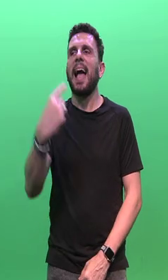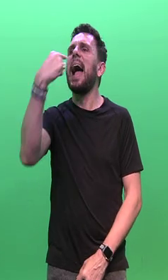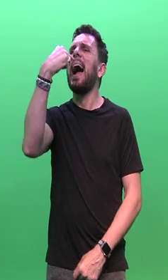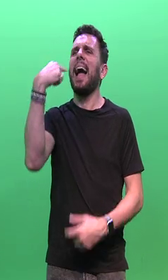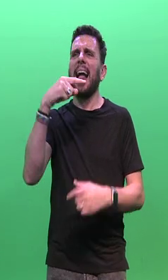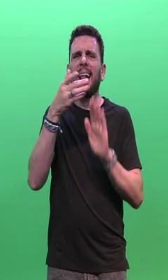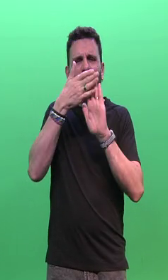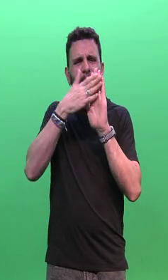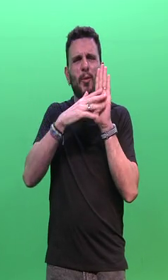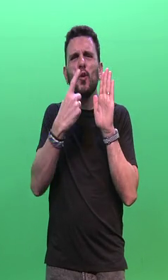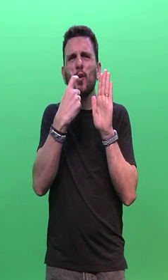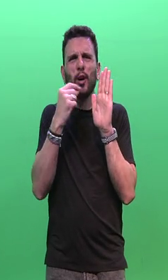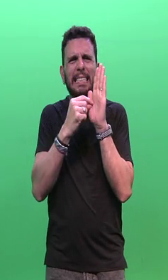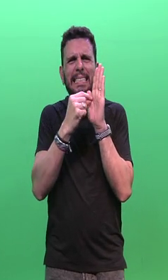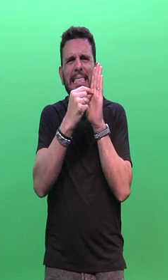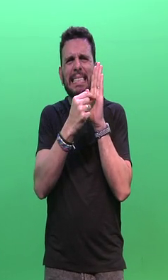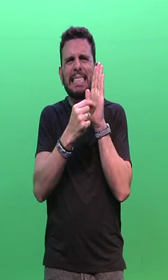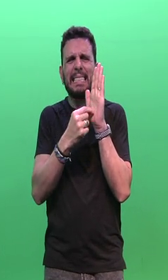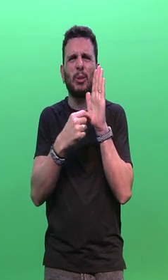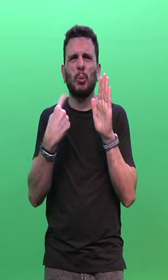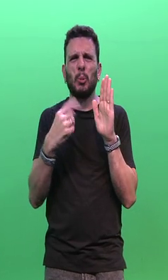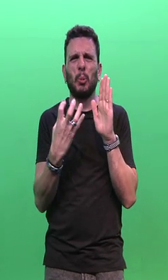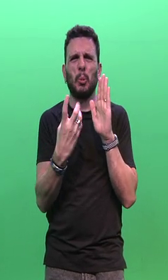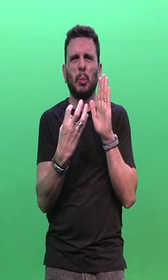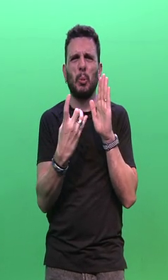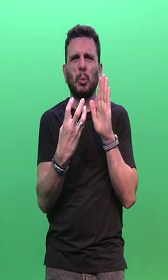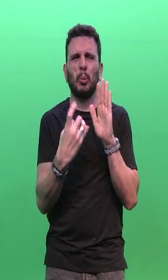Tinc tot de puntets vermells dins la boca i em couen.